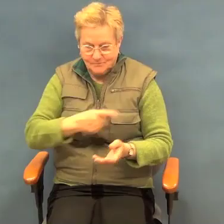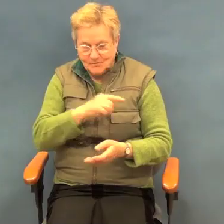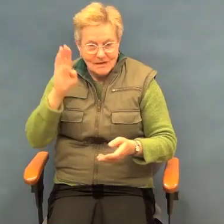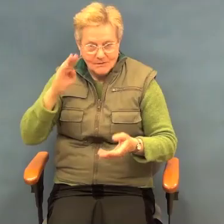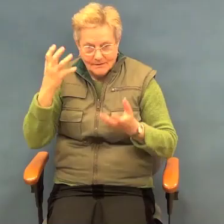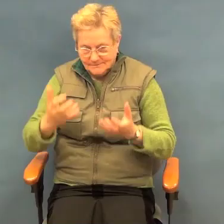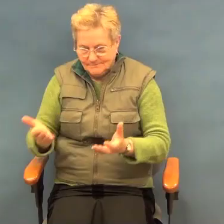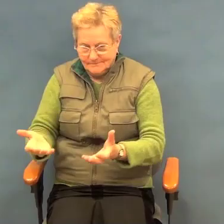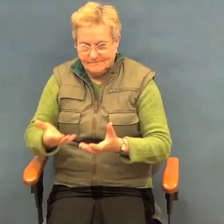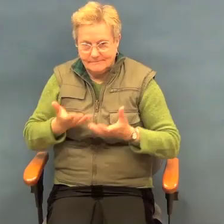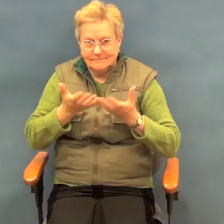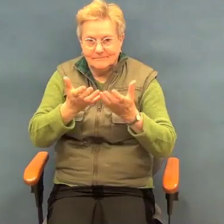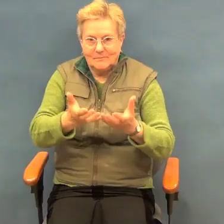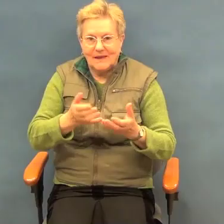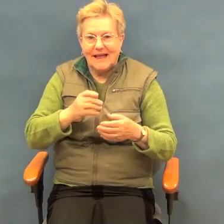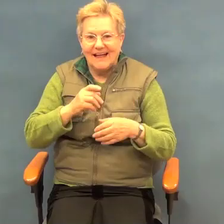Myszka chciała przenieść miskę.